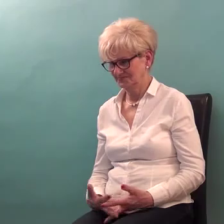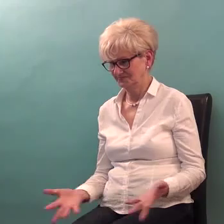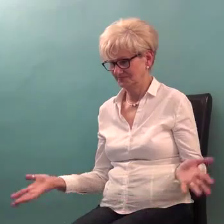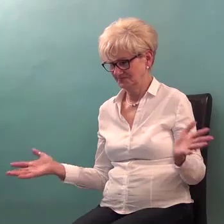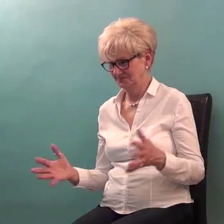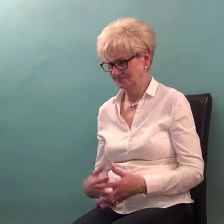Co zrobić?